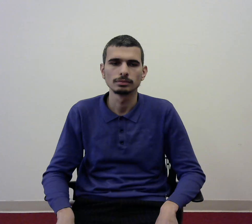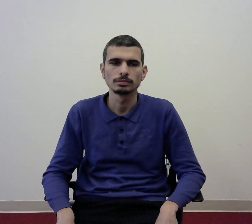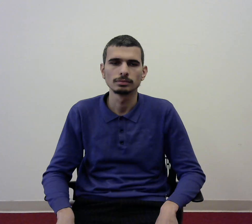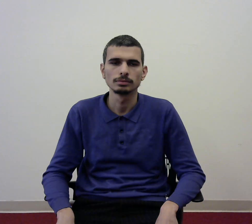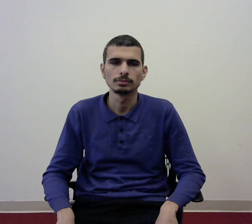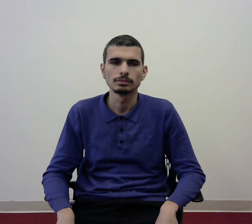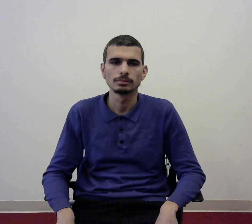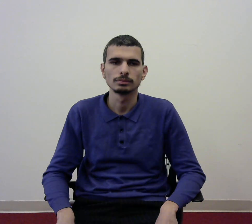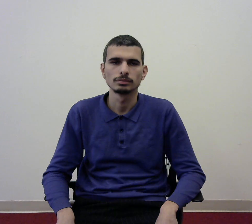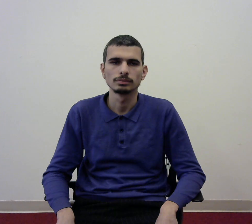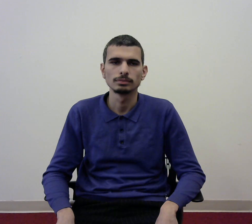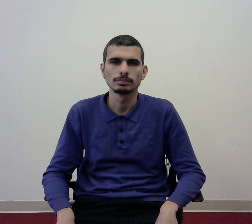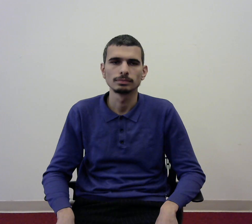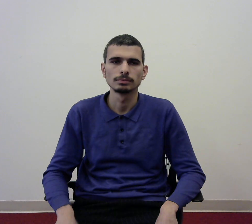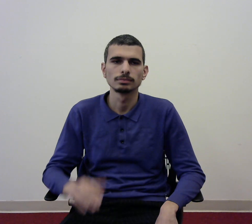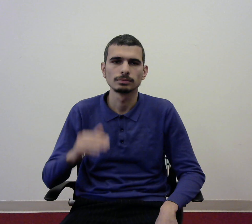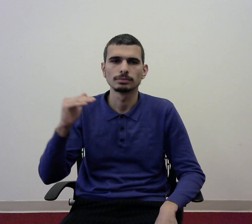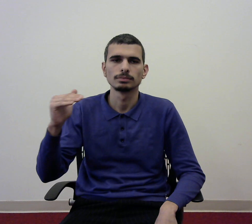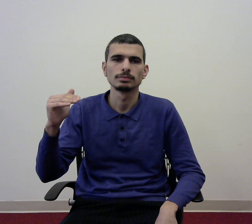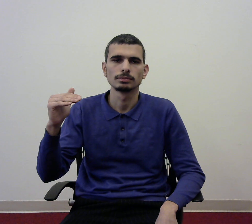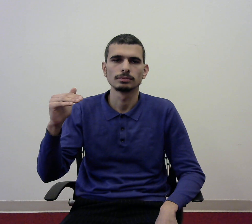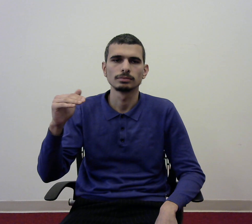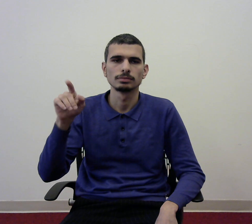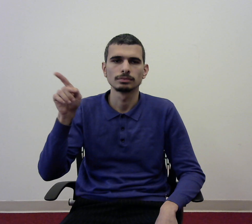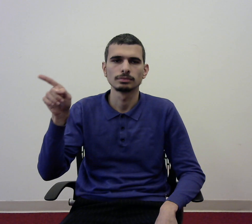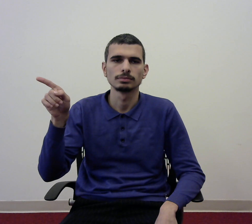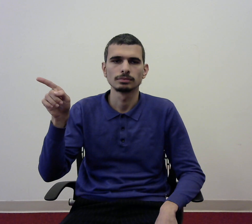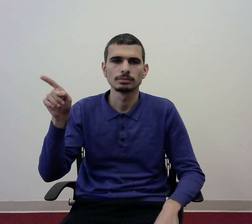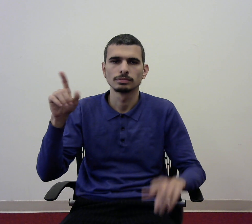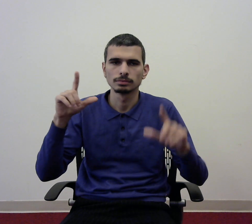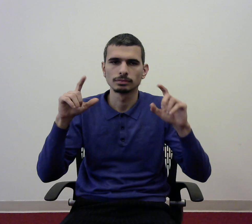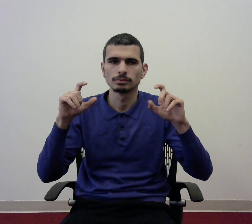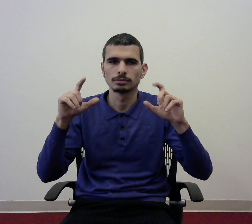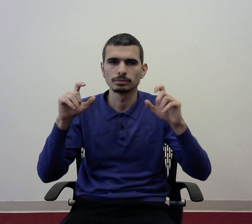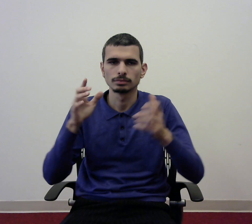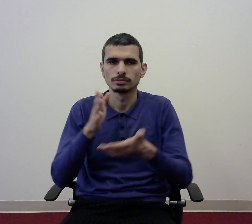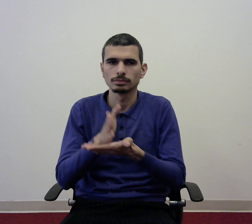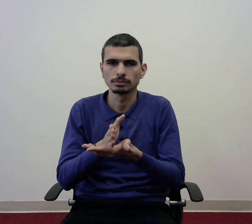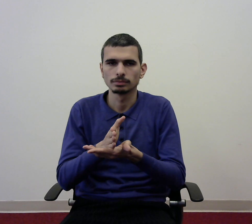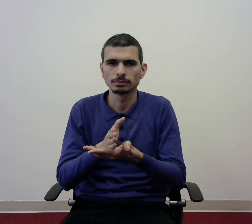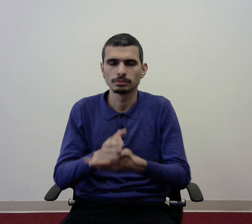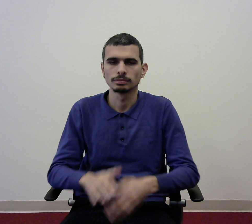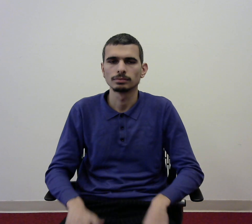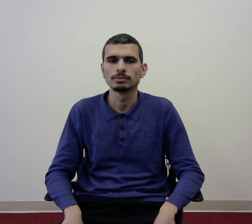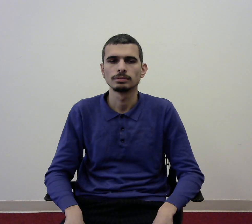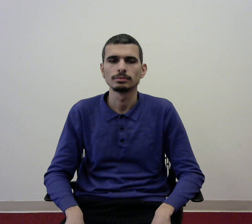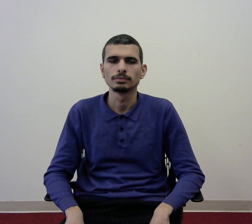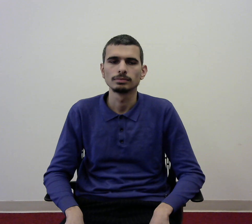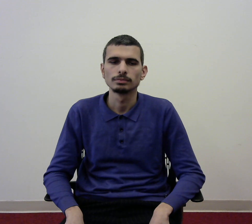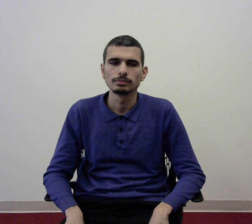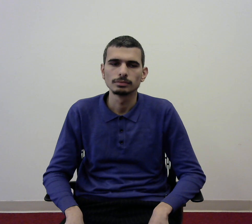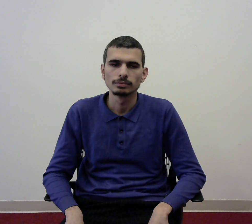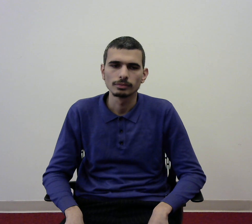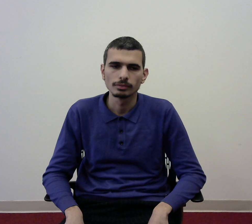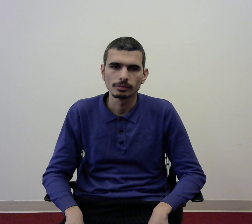Sizdə onun şəkli var?